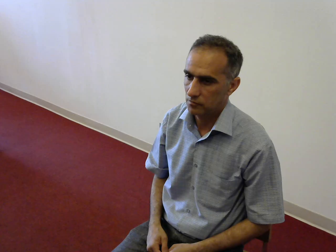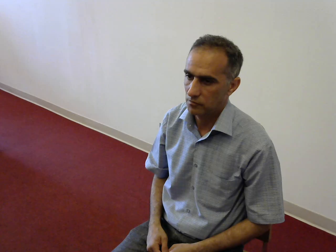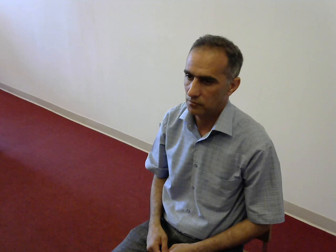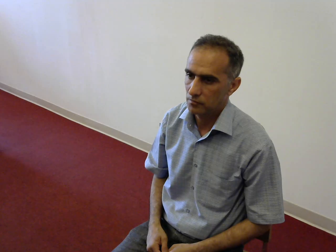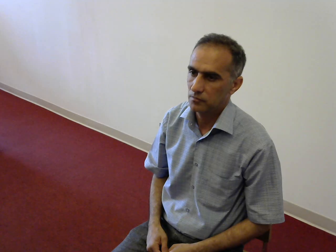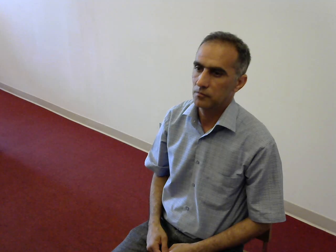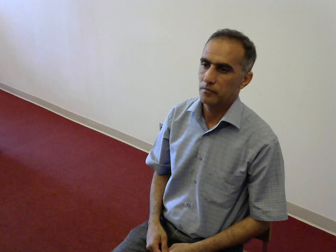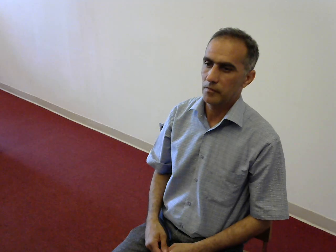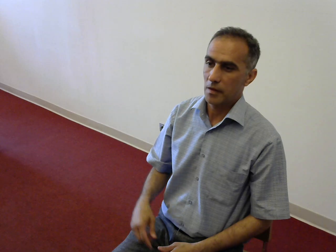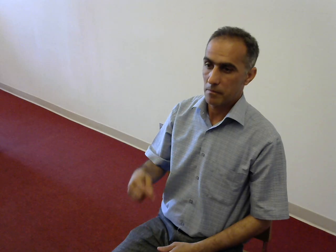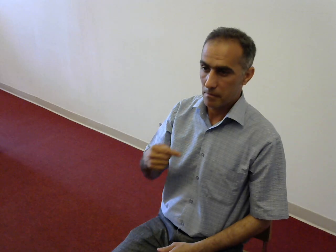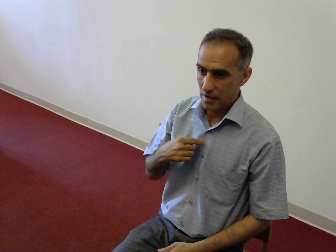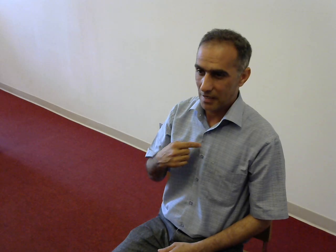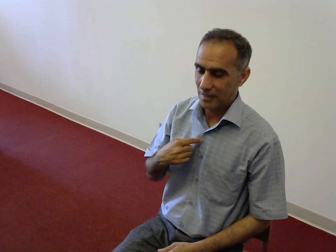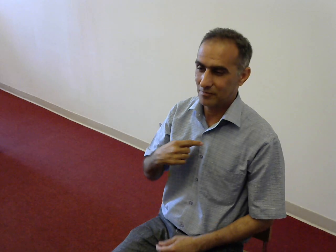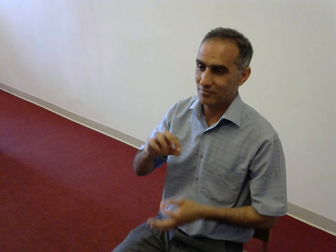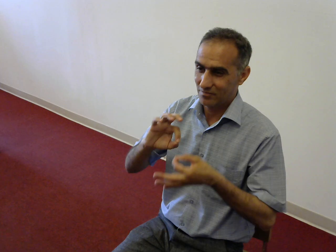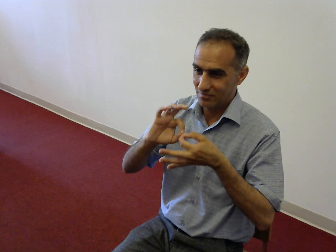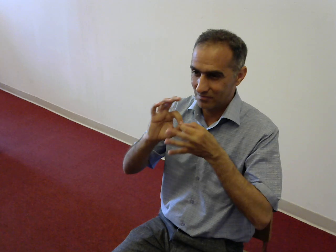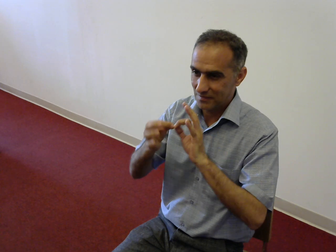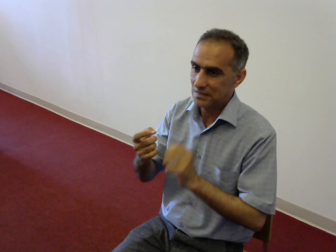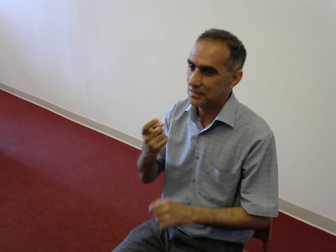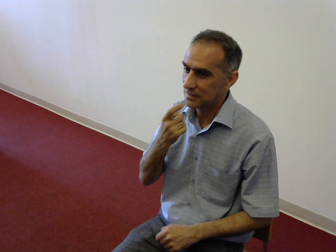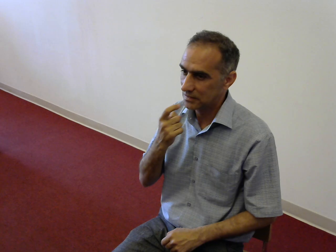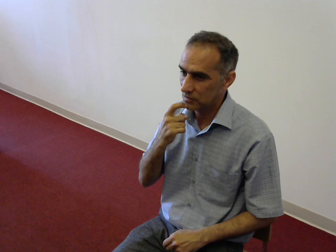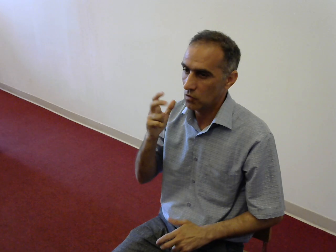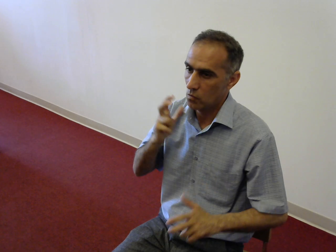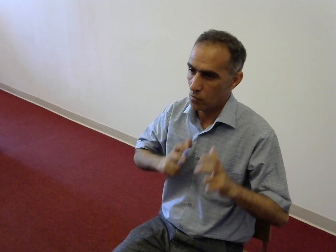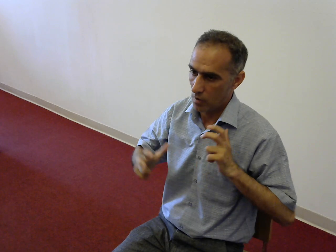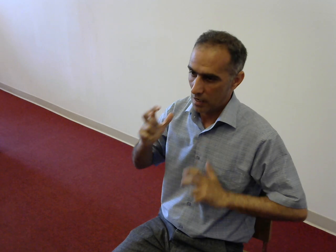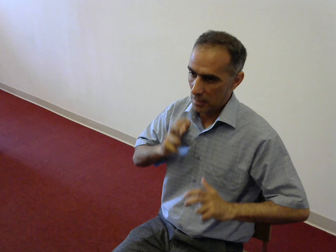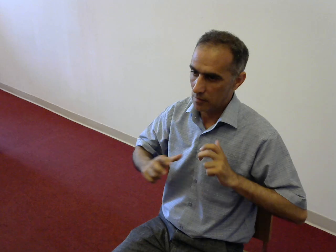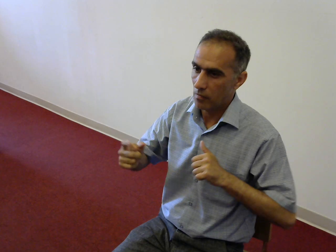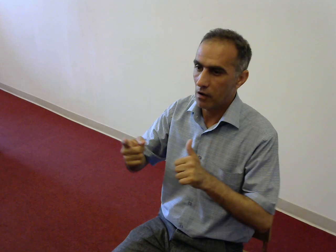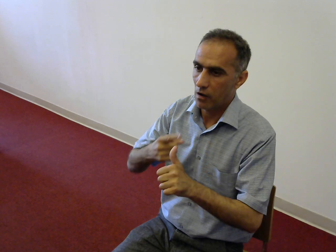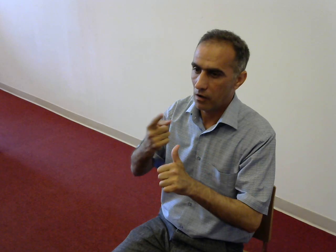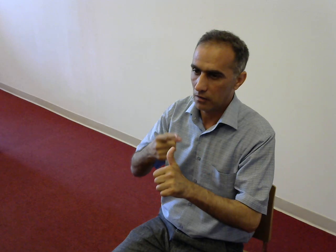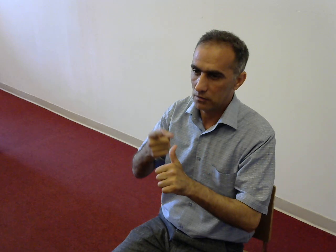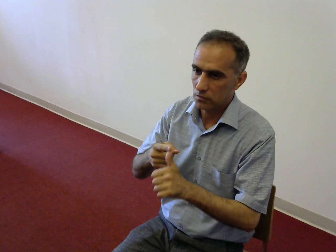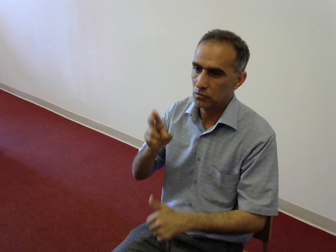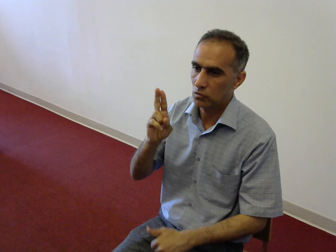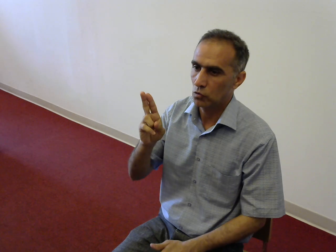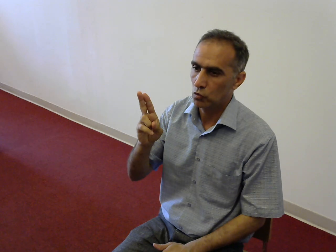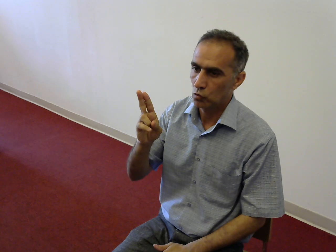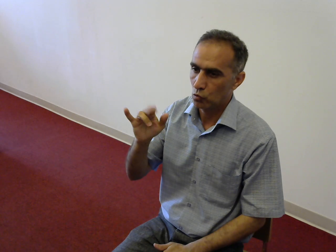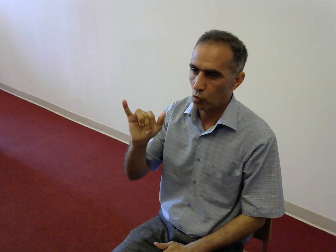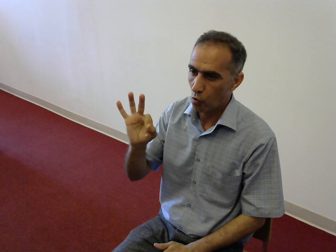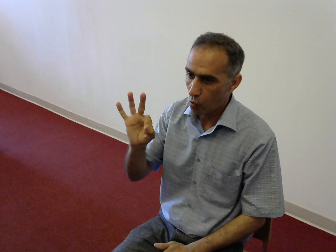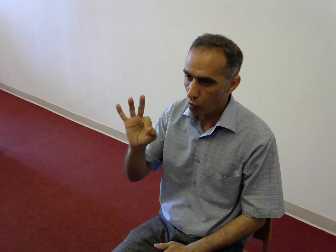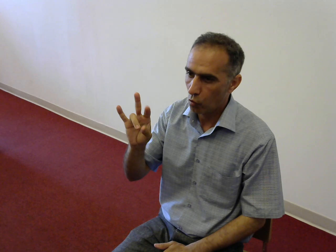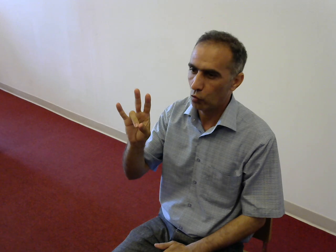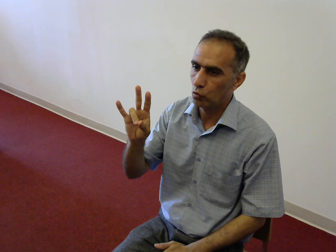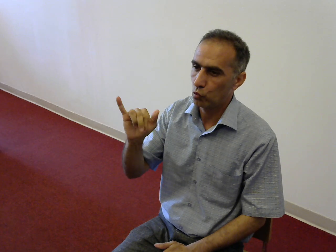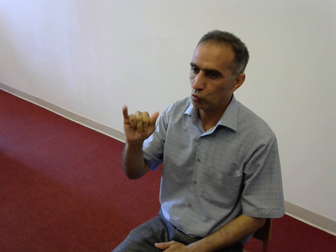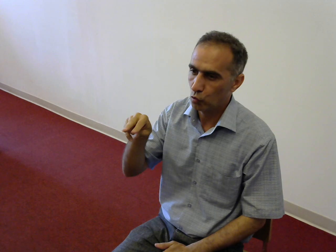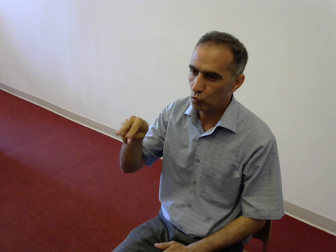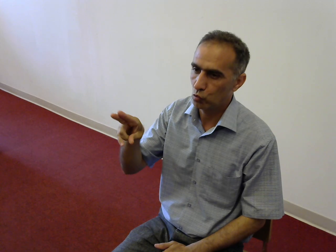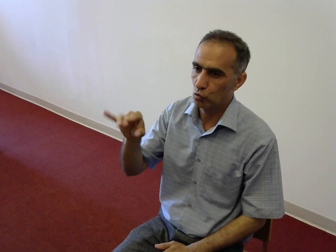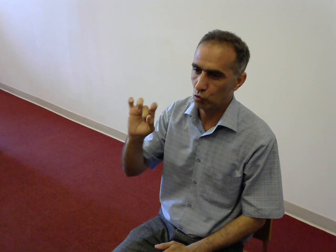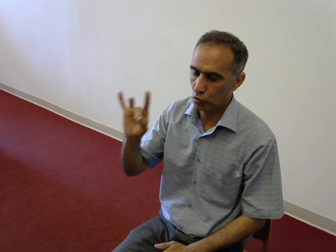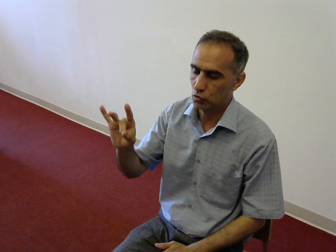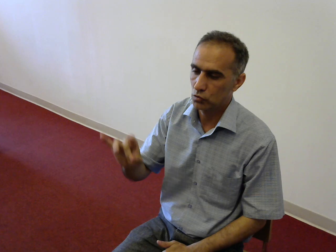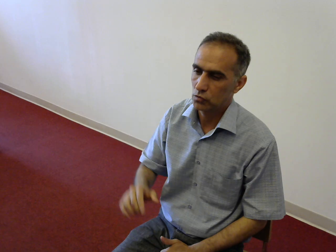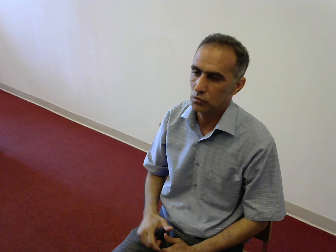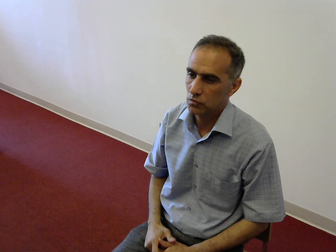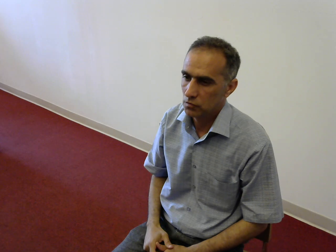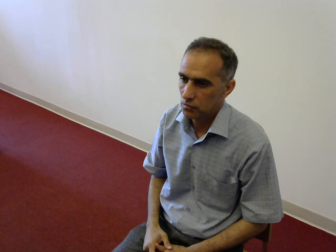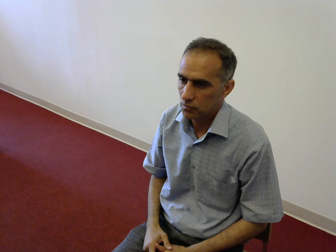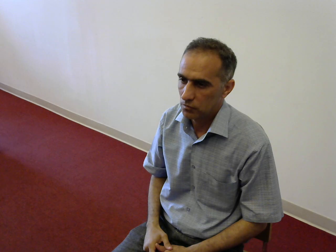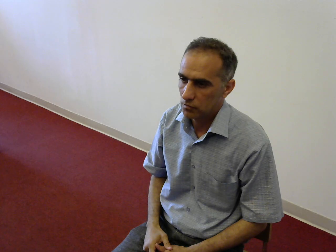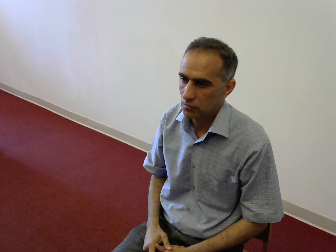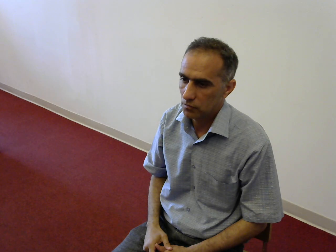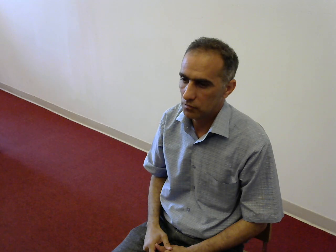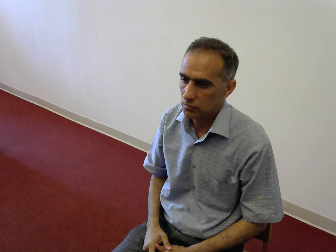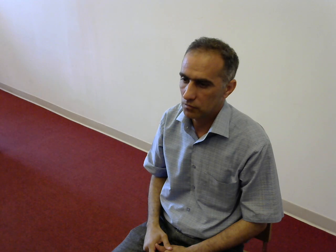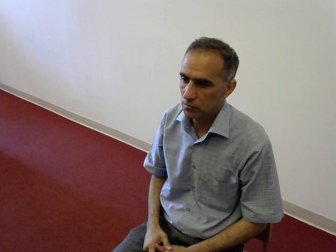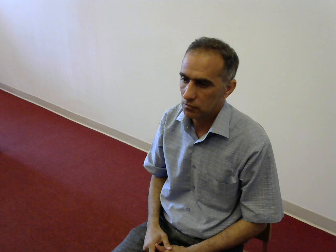Mənim işarə dili müəlliməmin adı Könüldür